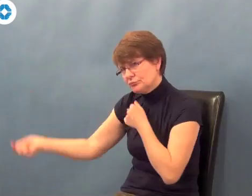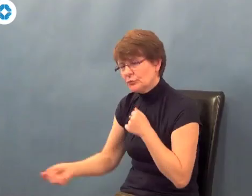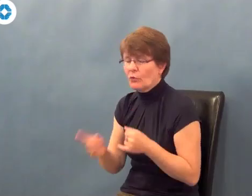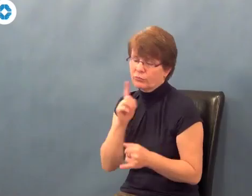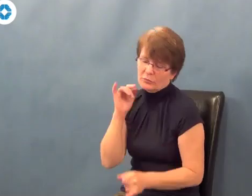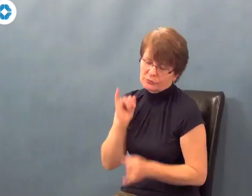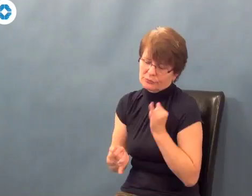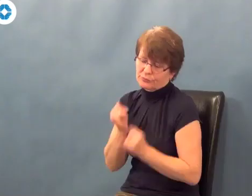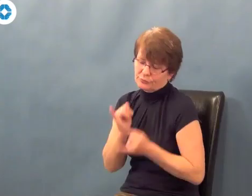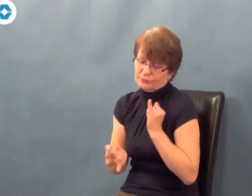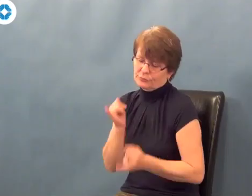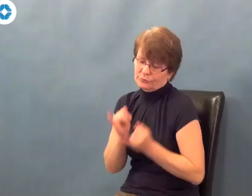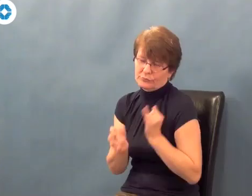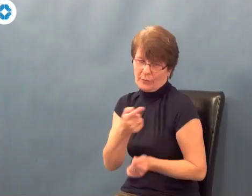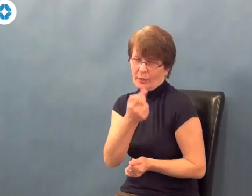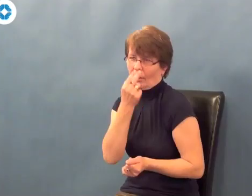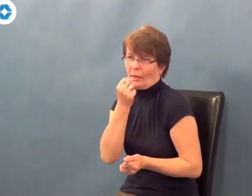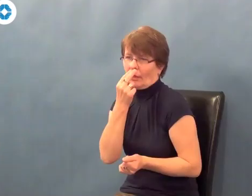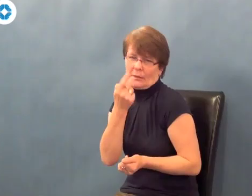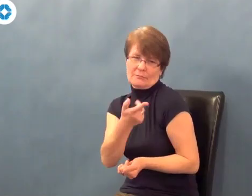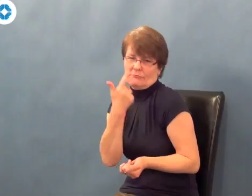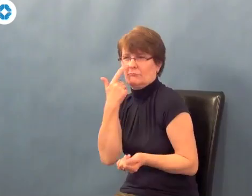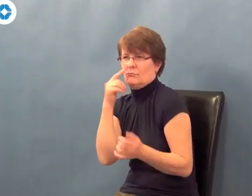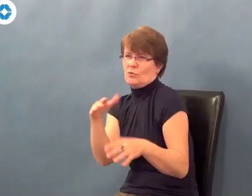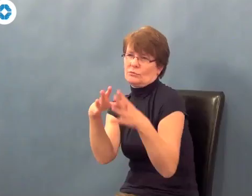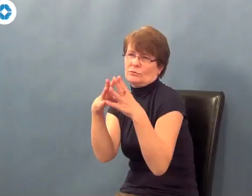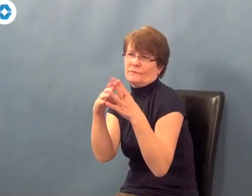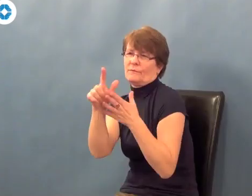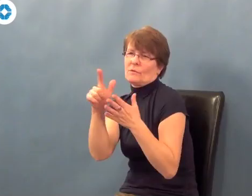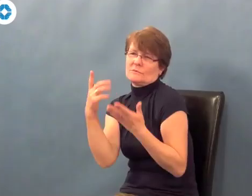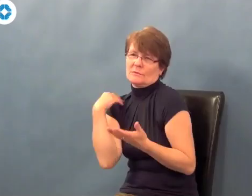Na rowerze jedzie chłopiec, mały smarkacz, na oko może dziesięć, dwanaście lat.